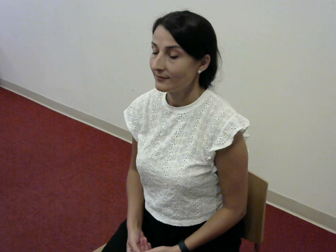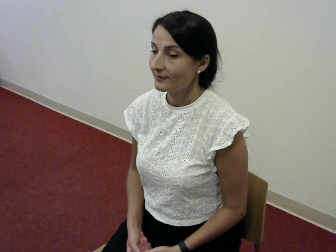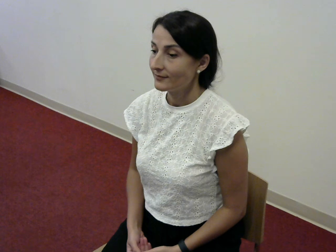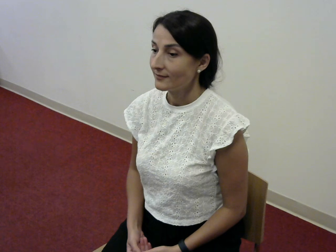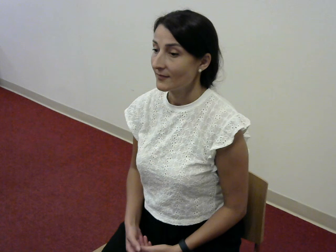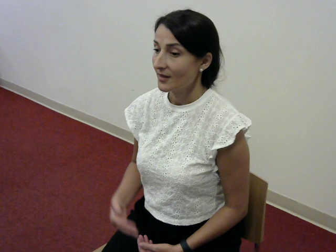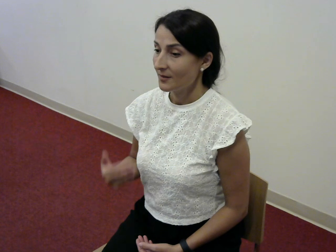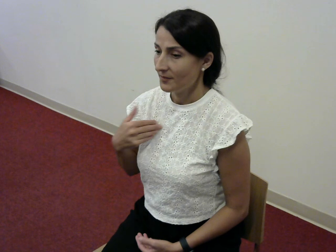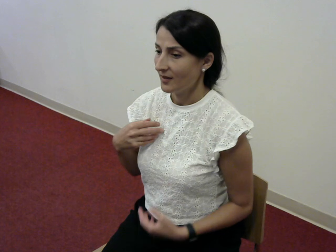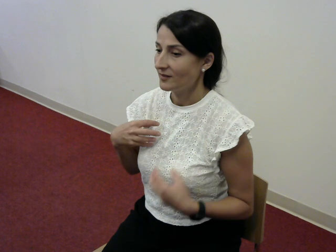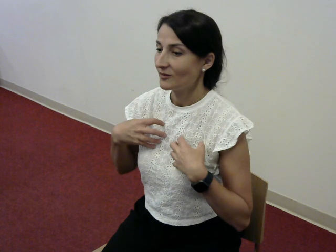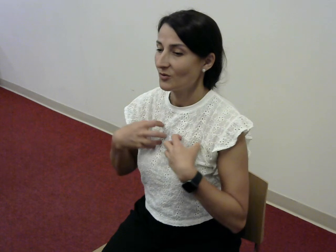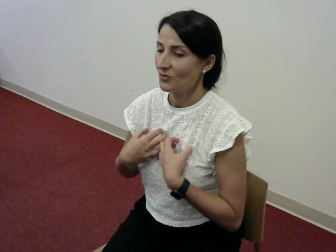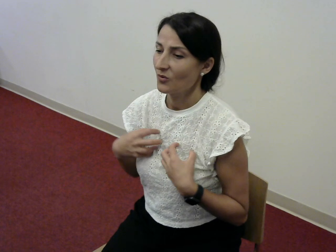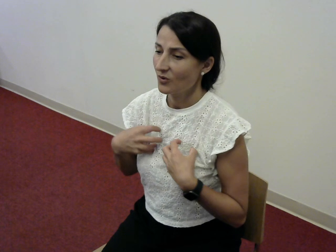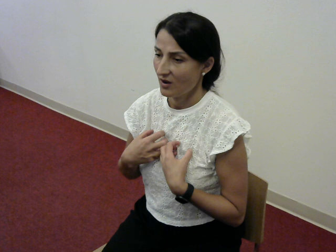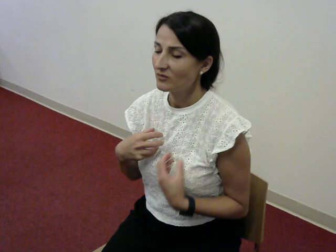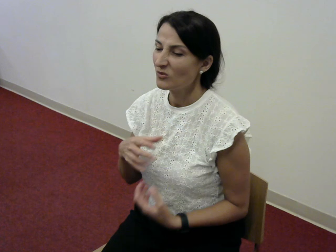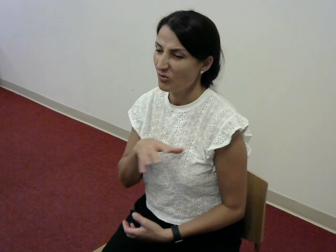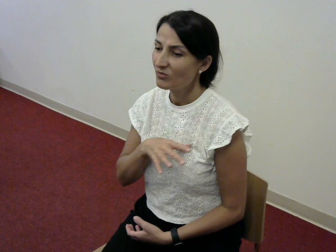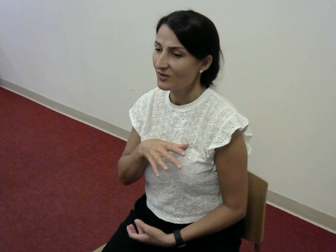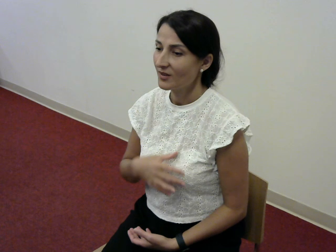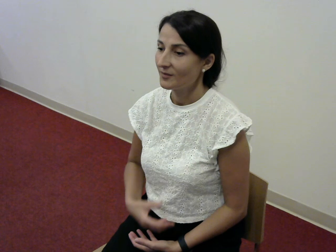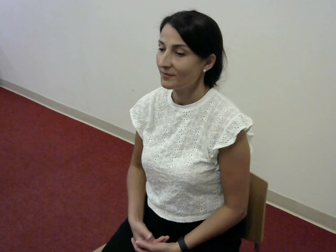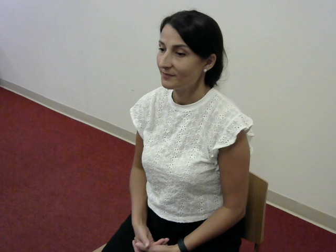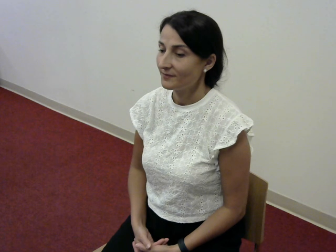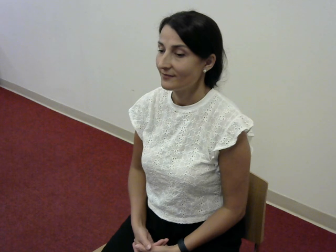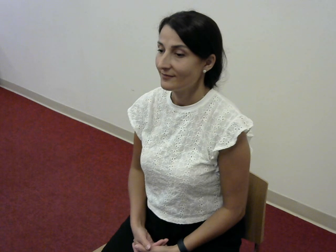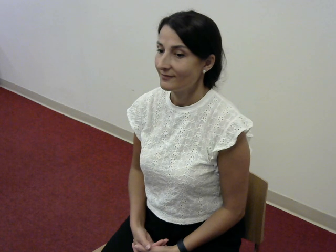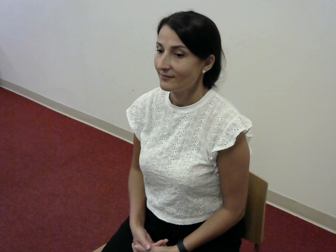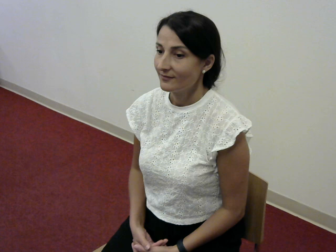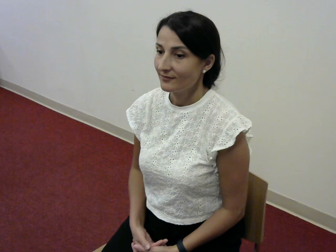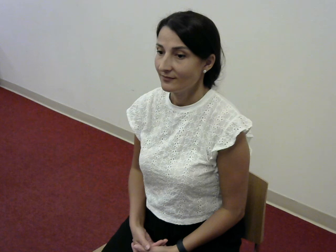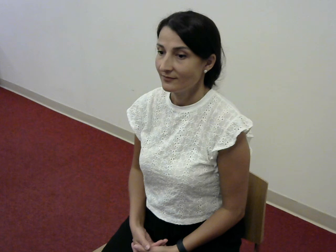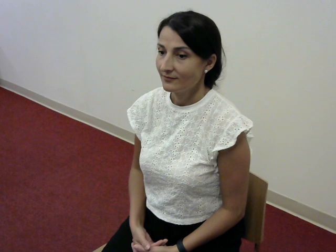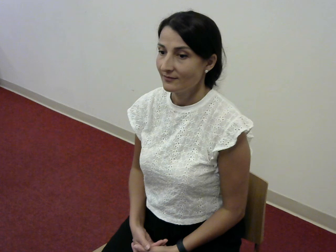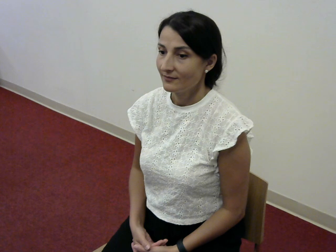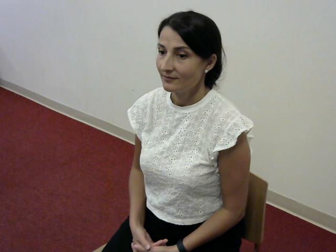Mən zökəm olmuşam